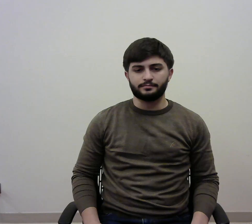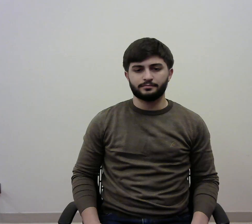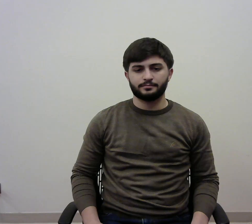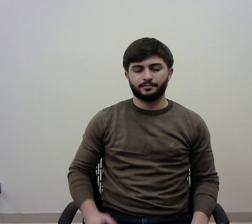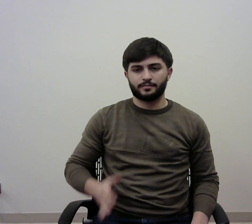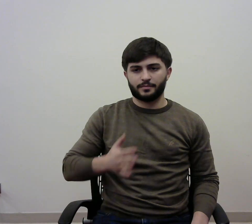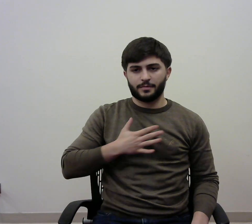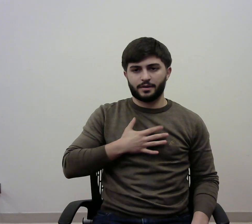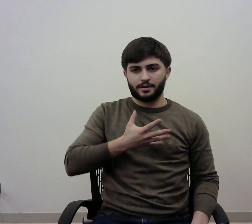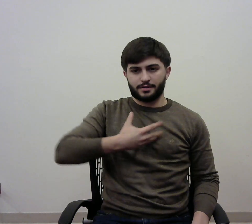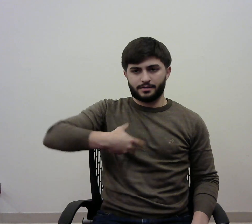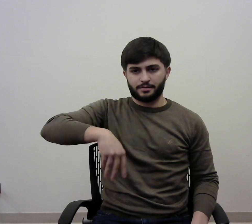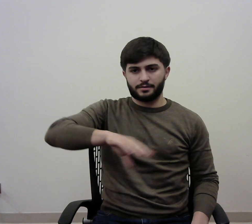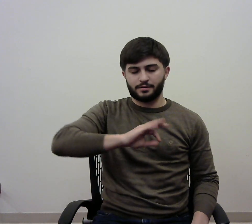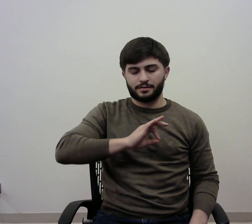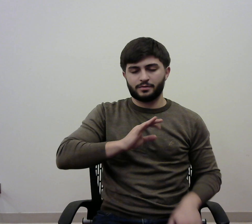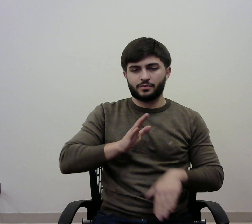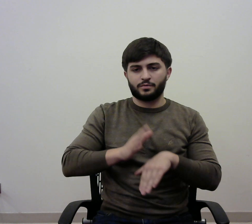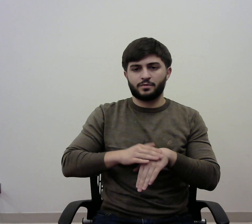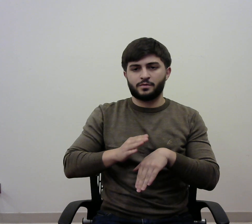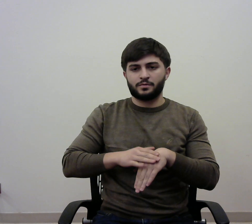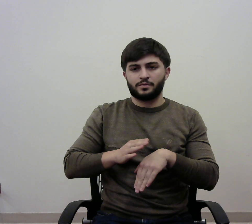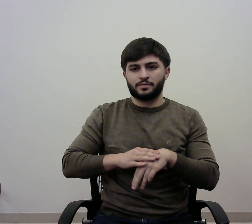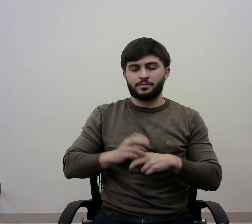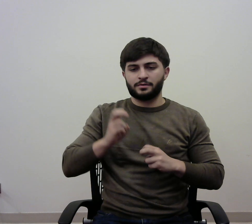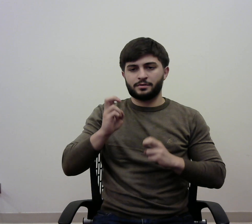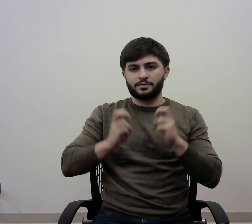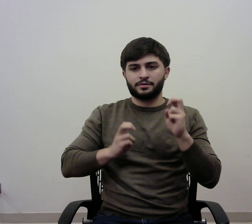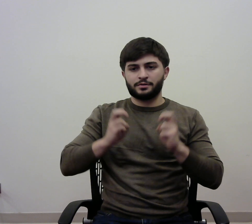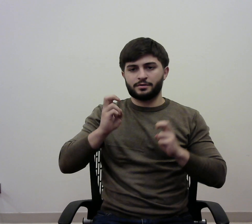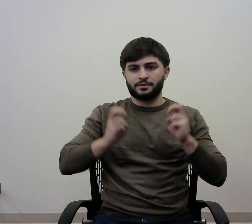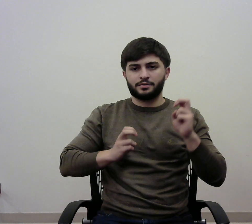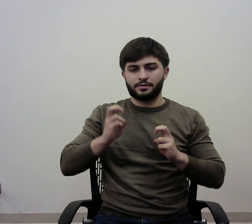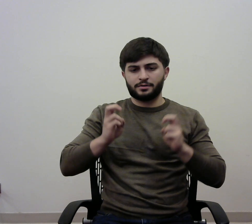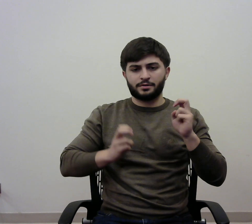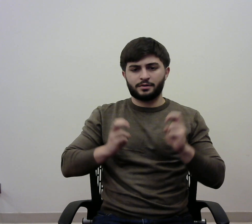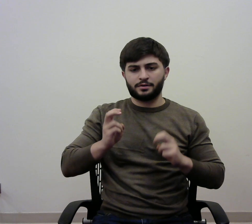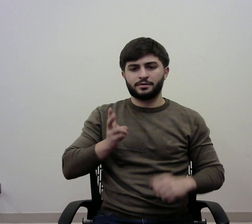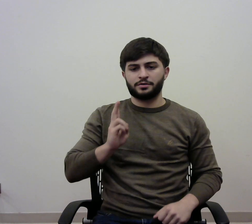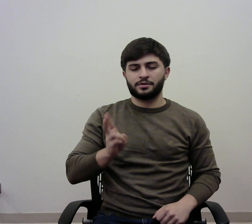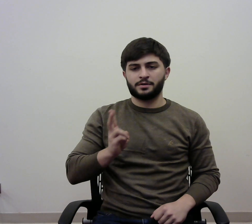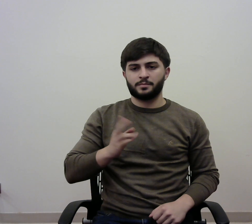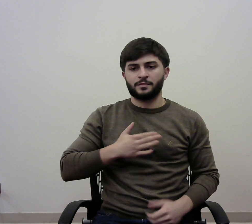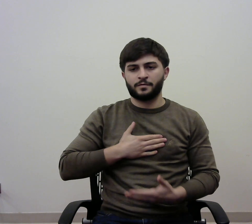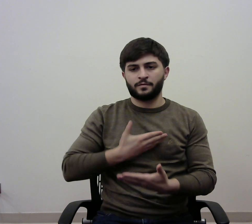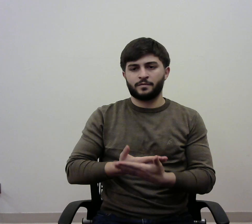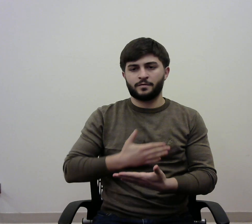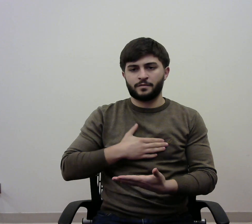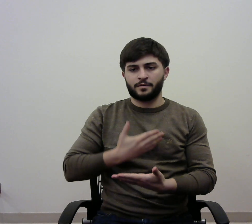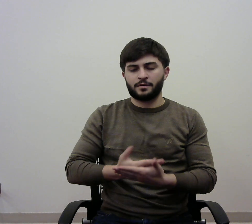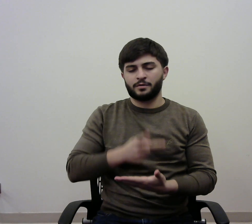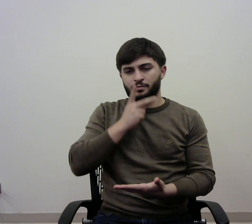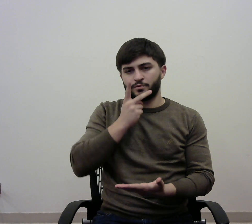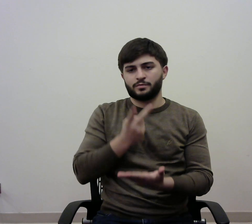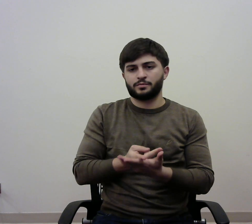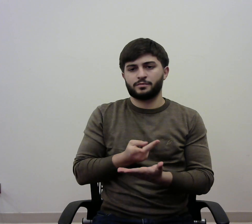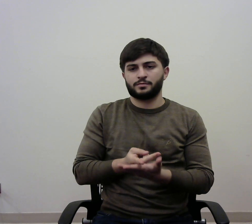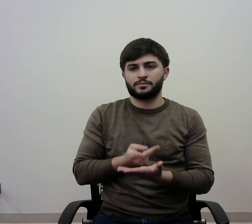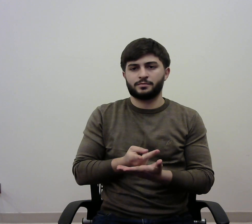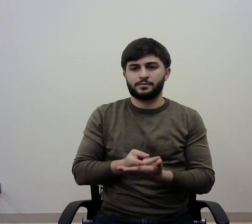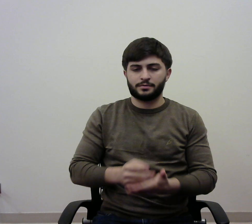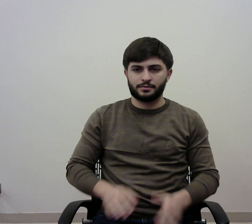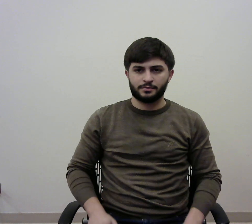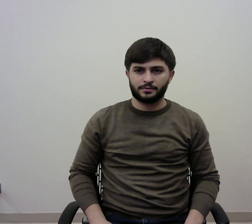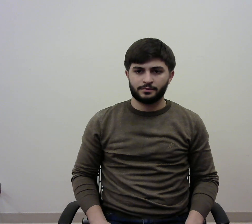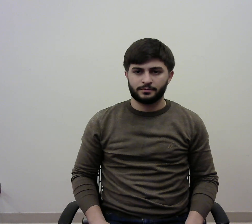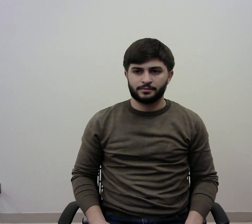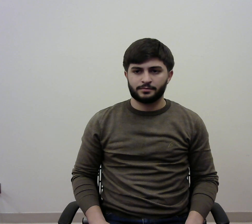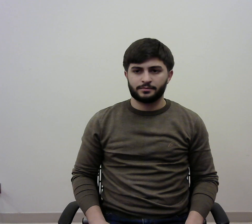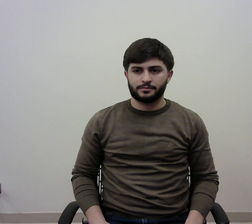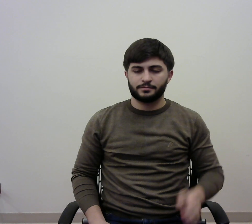Biz özəl şirkət kimi fəaliyyət göstəririk